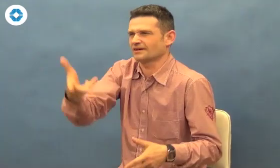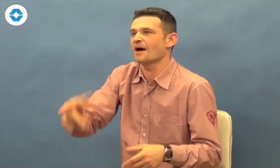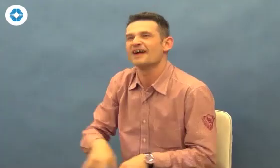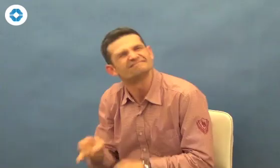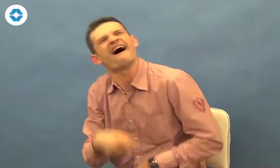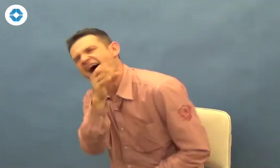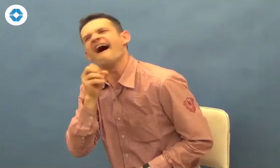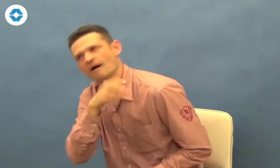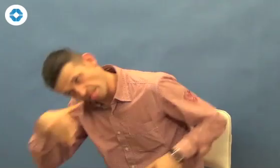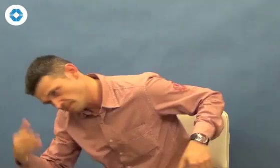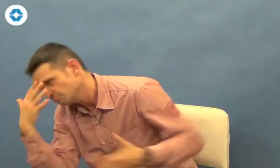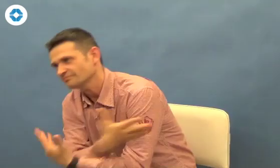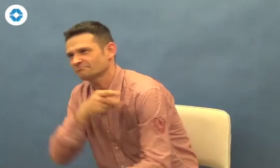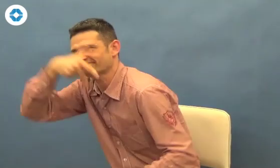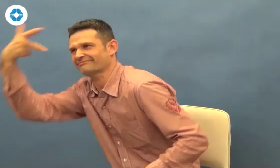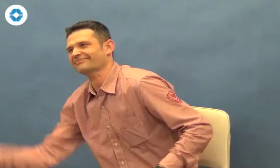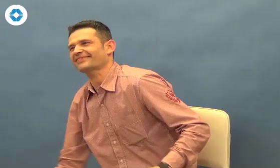Pies ciągle biegnie i szczeka, aż nagle wpada do stawu.